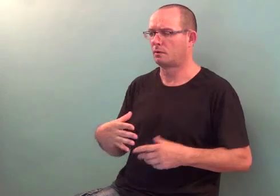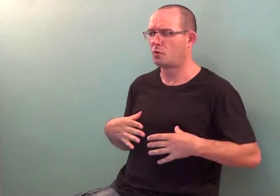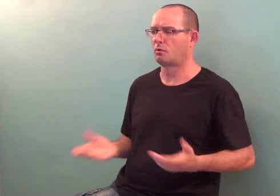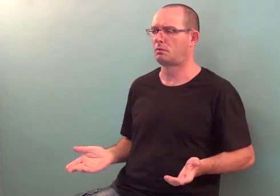Mam wolne.